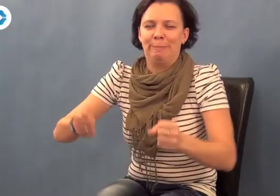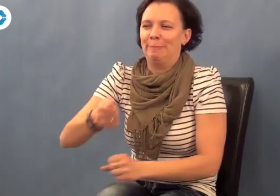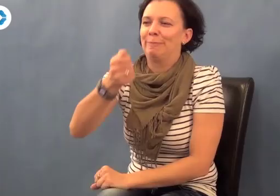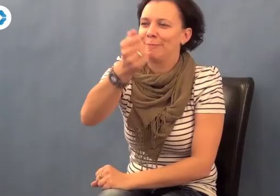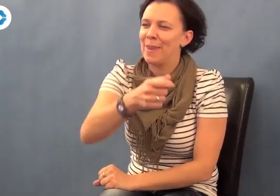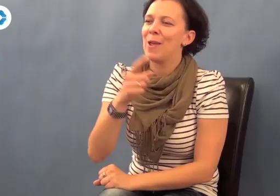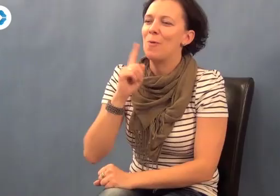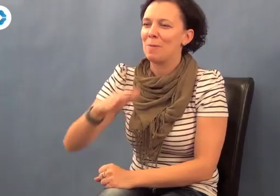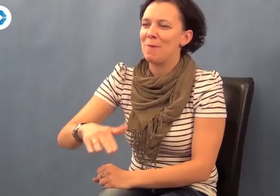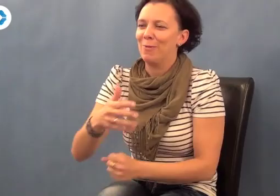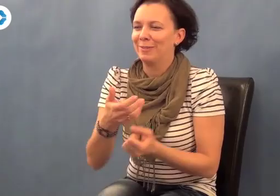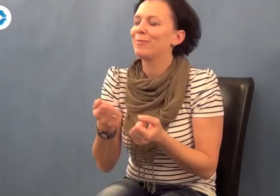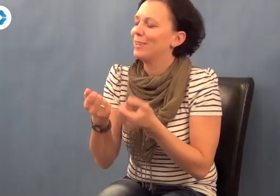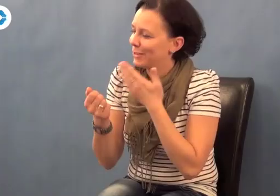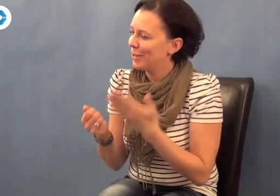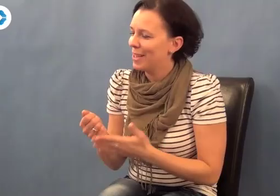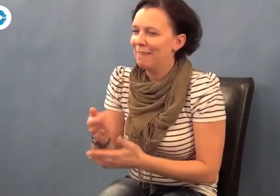Daje chłopcu, mały chłopiec dziękuje.